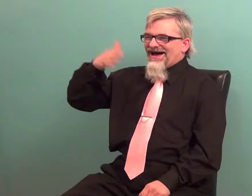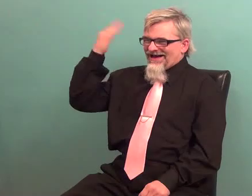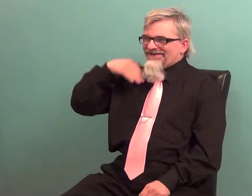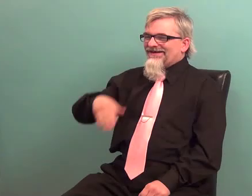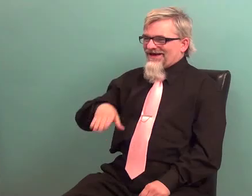Kaczka.